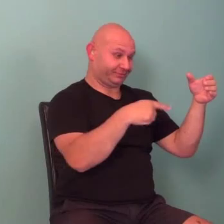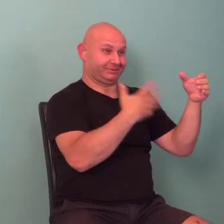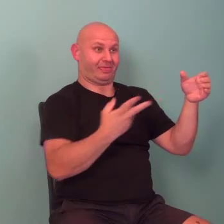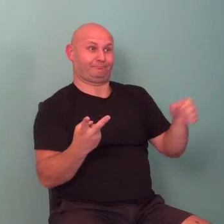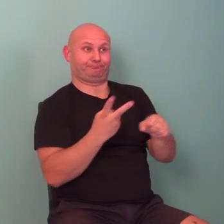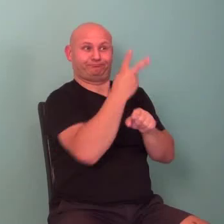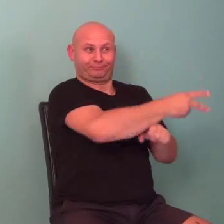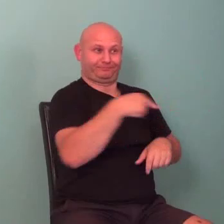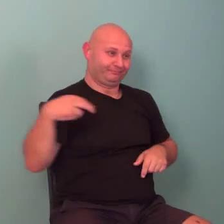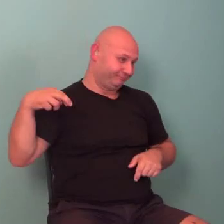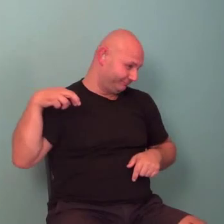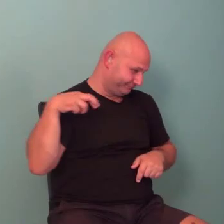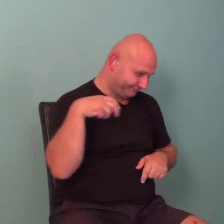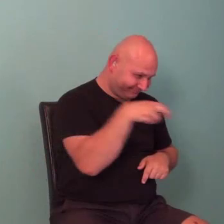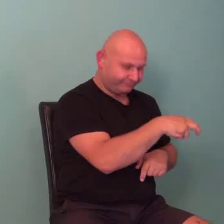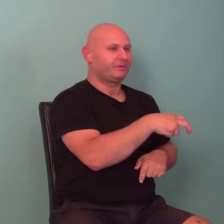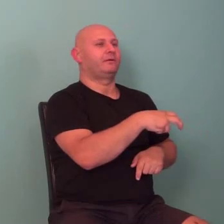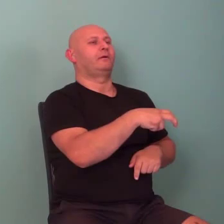Chce do niego wejść.